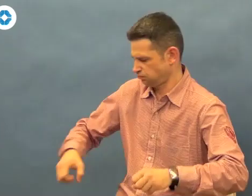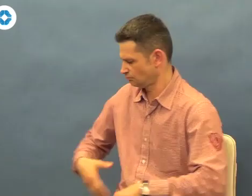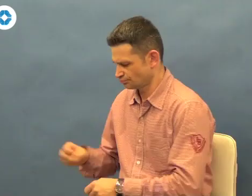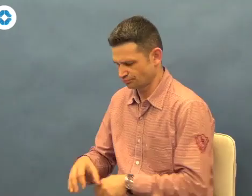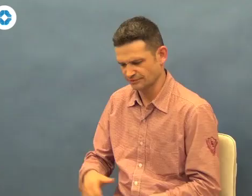Jeszcze.